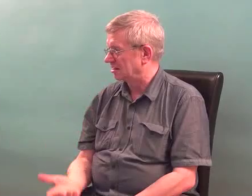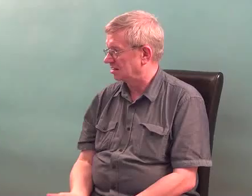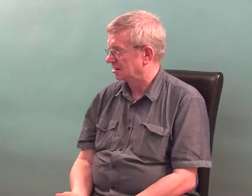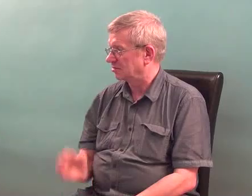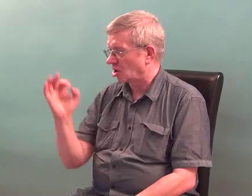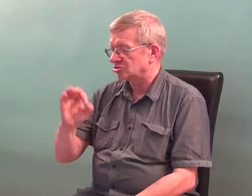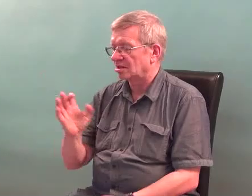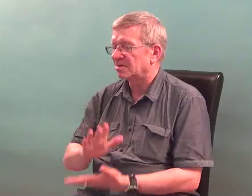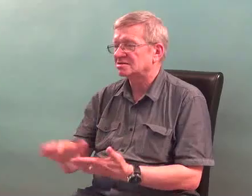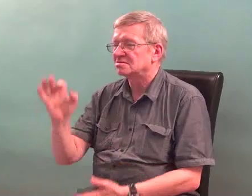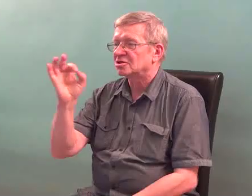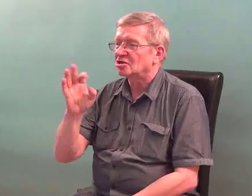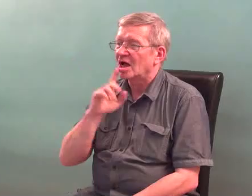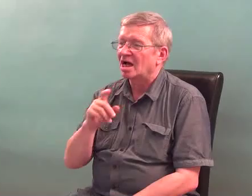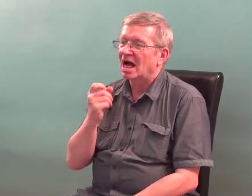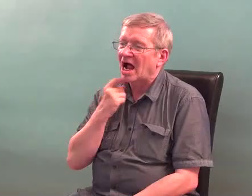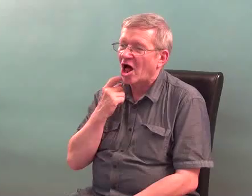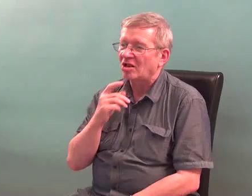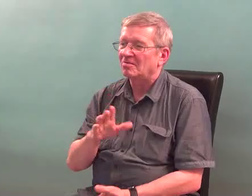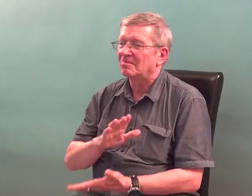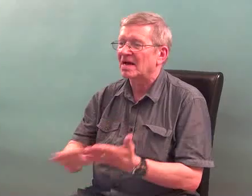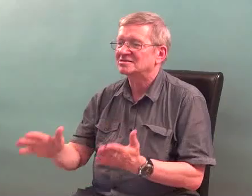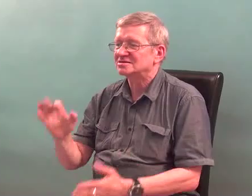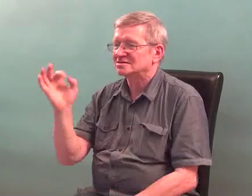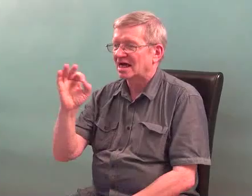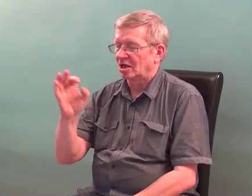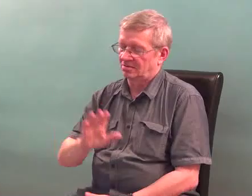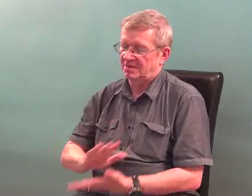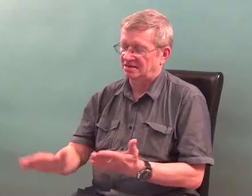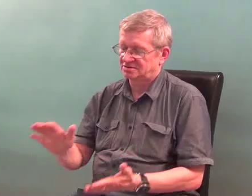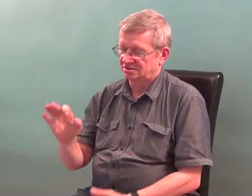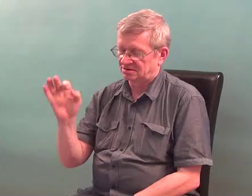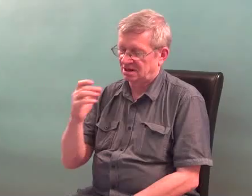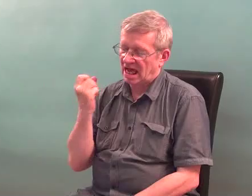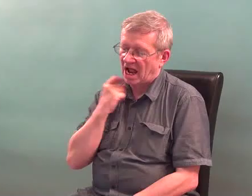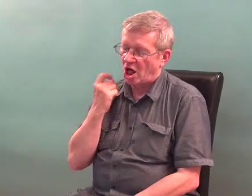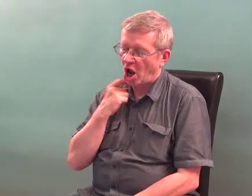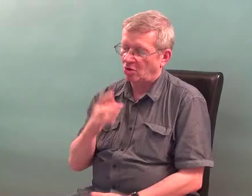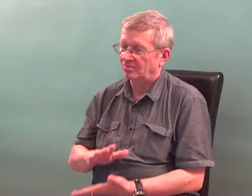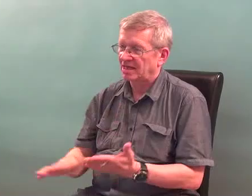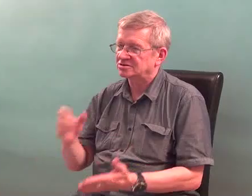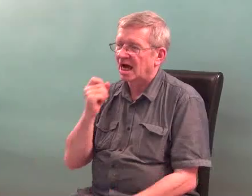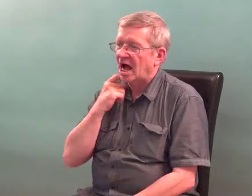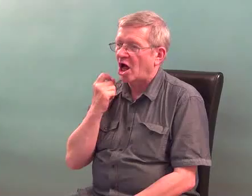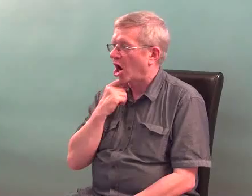Bez procentów, czyli alkohol bez procentów albo napój bezalkoholowy.